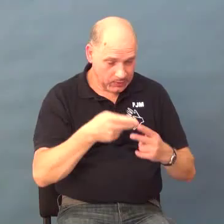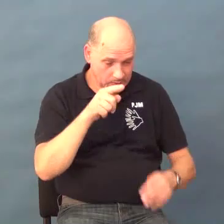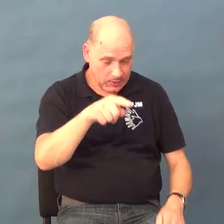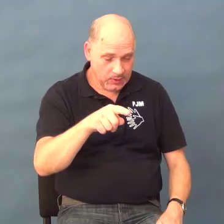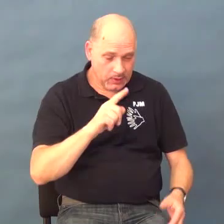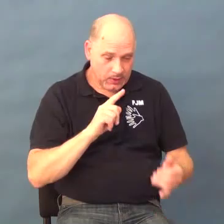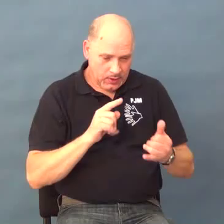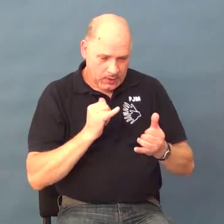Jeżeli...